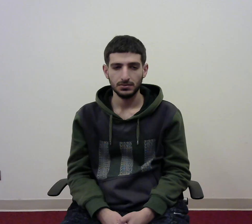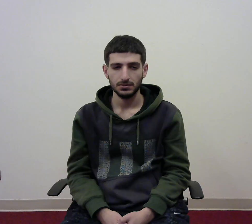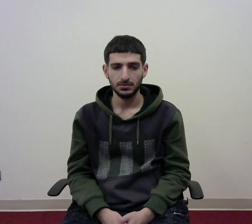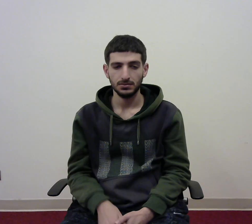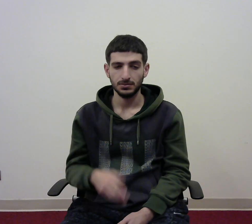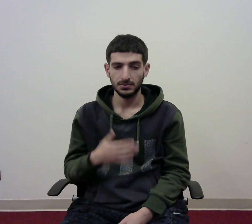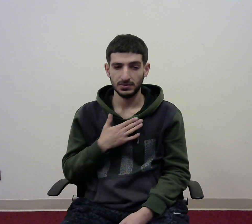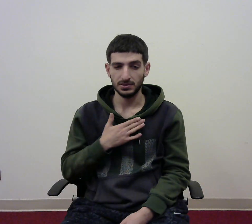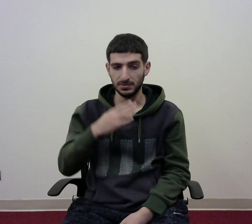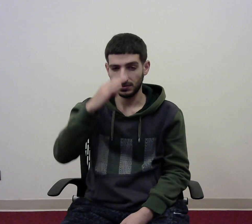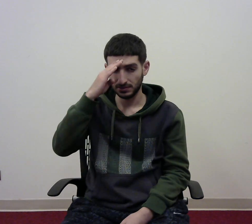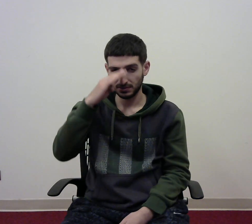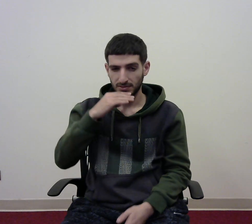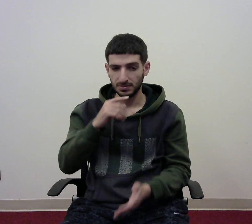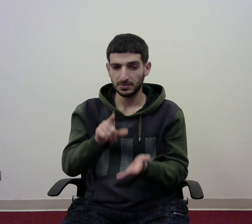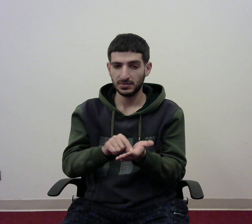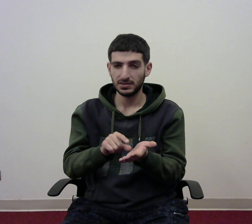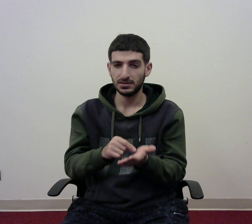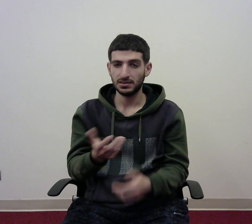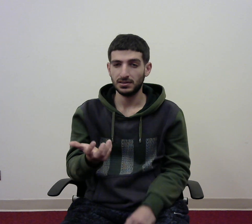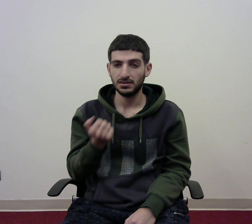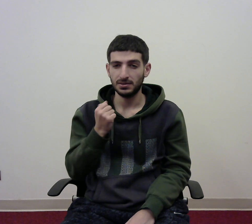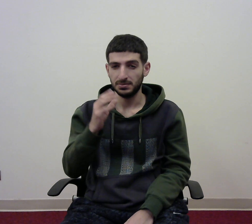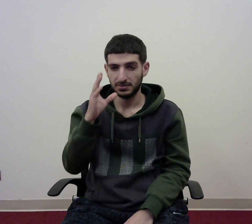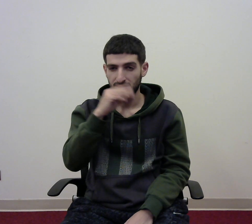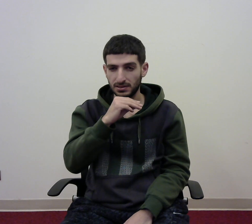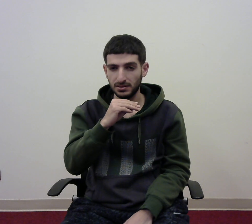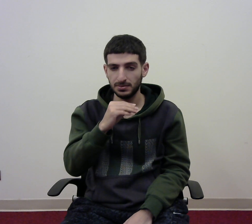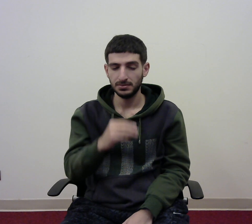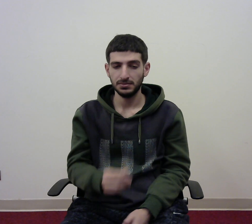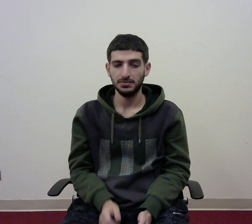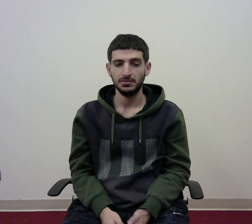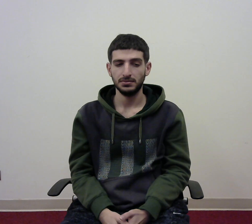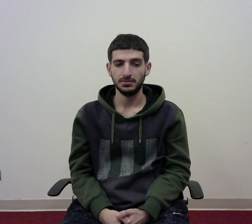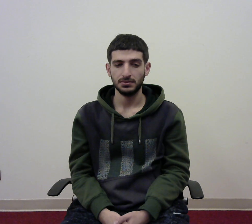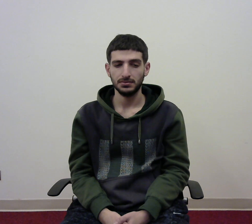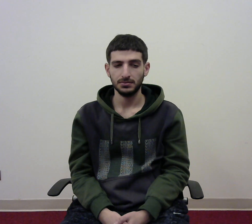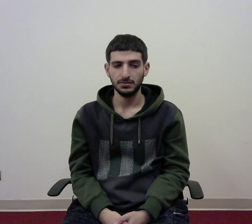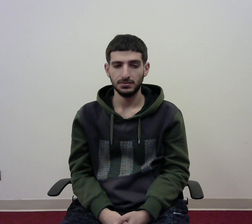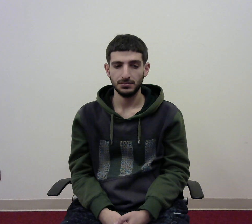Mən atamın pensiyasını ala bilərəm?